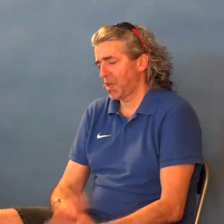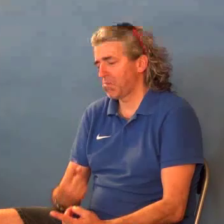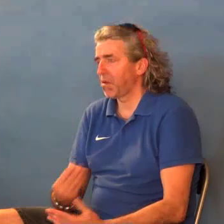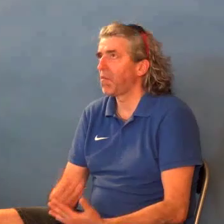Dziwne.